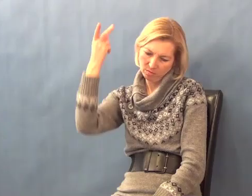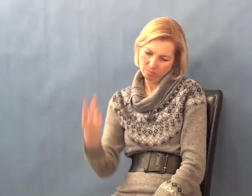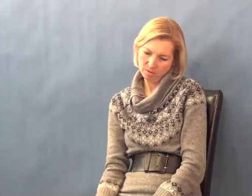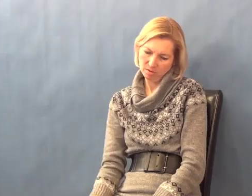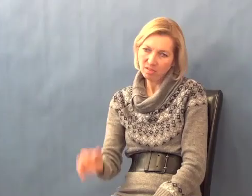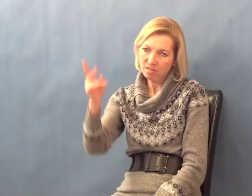Upadać.